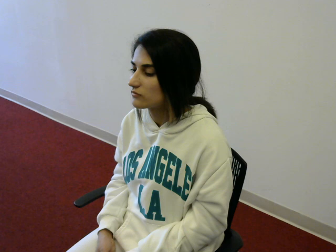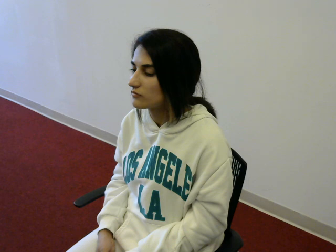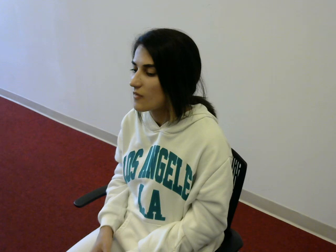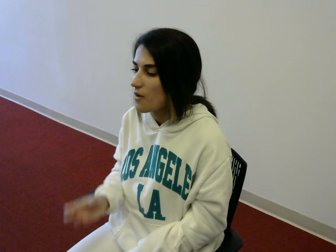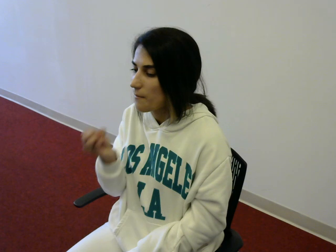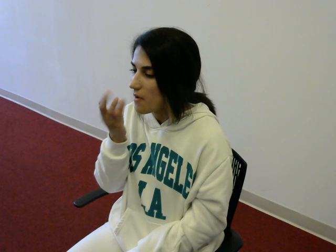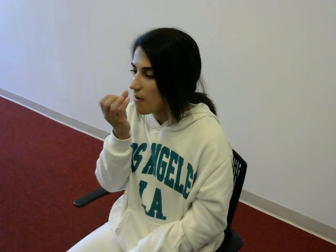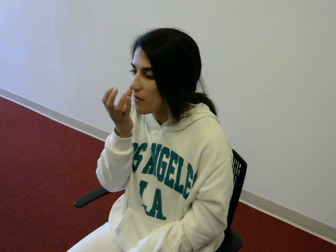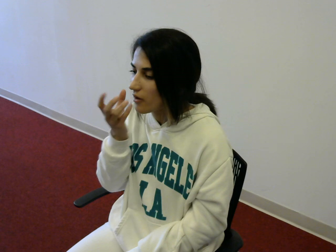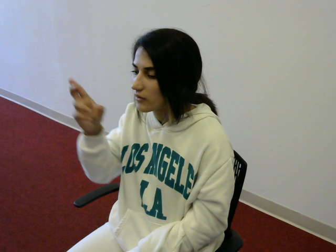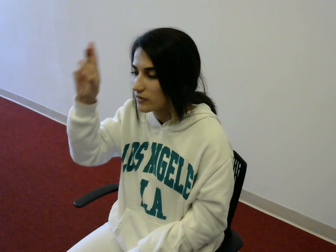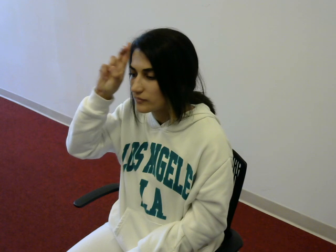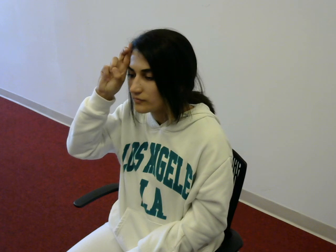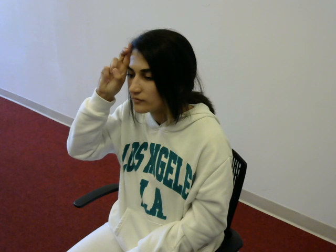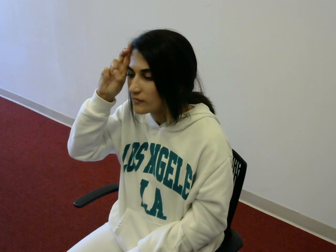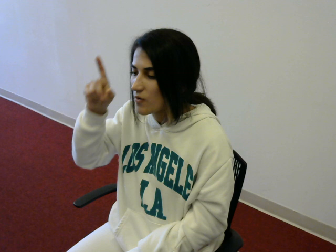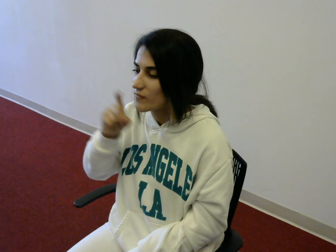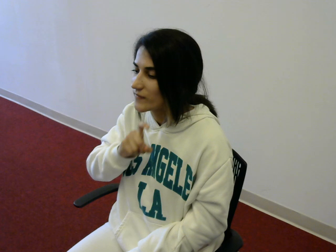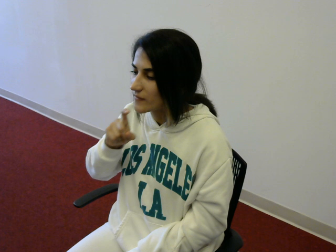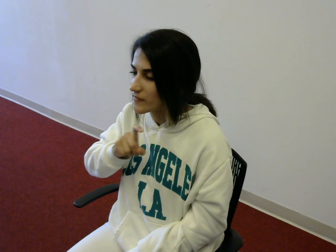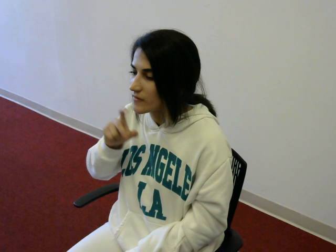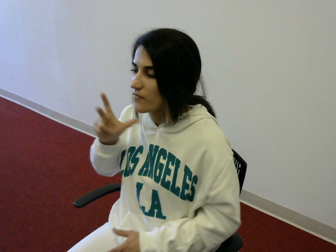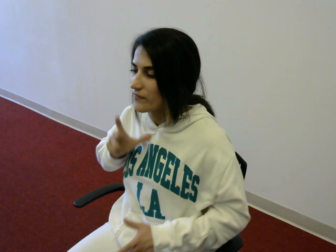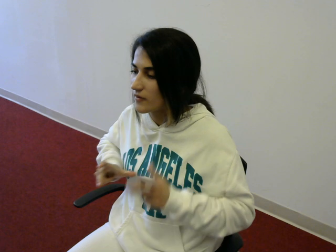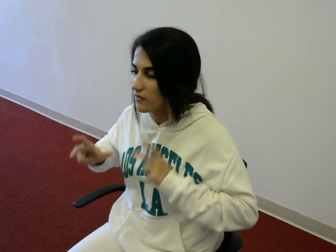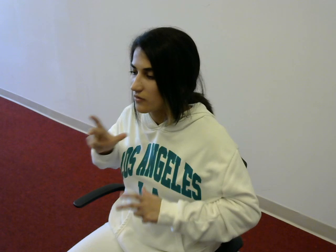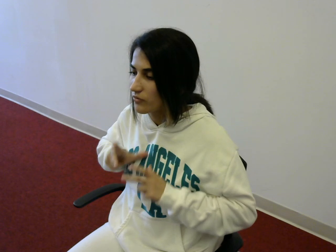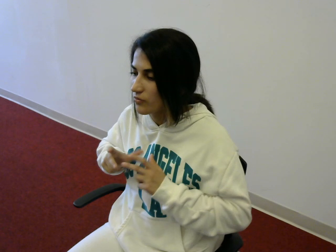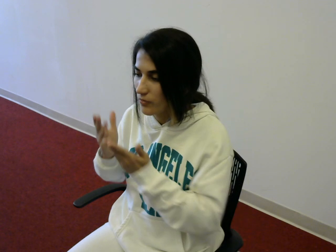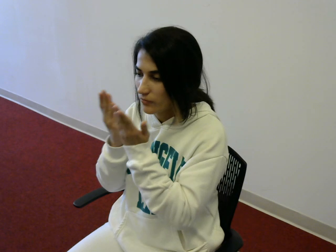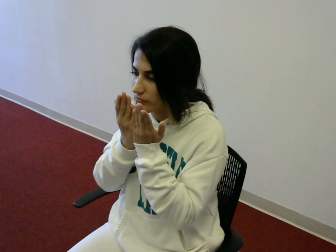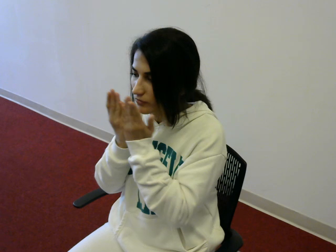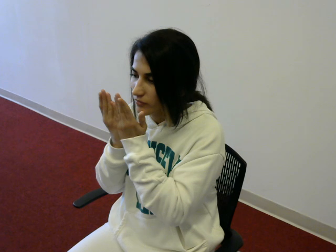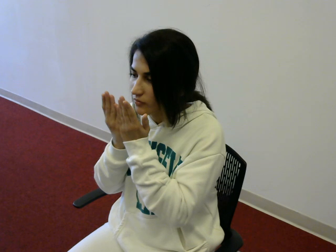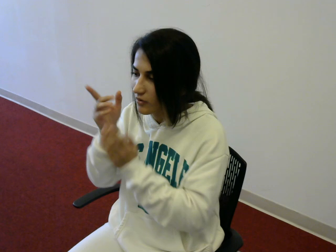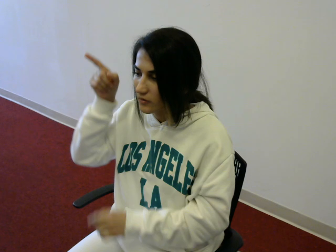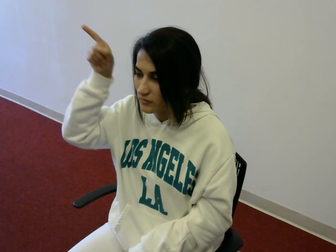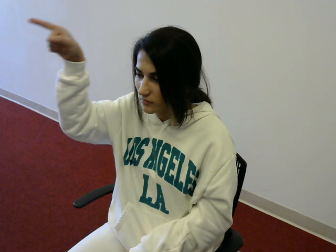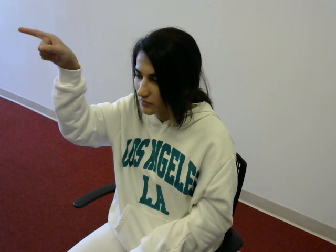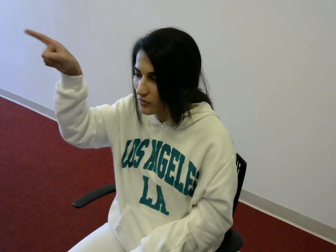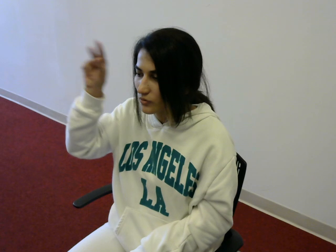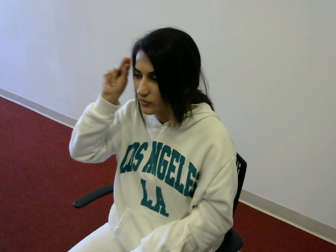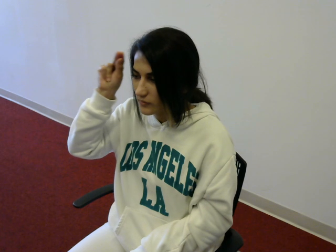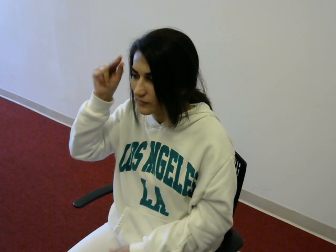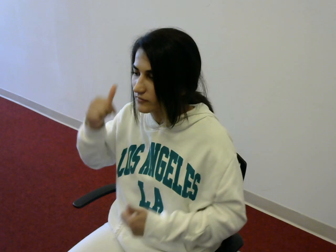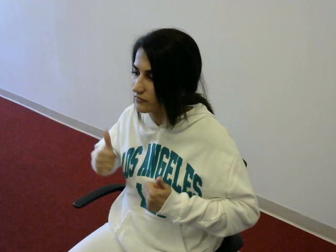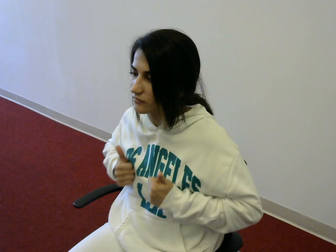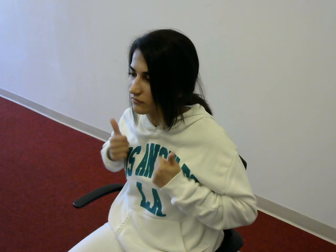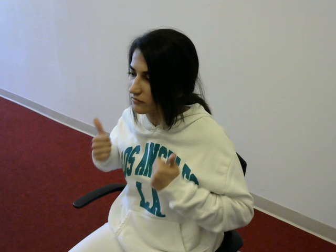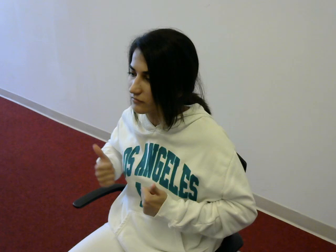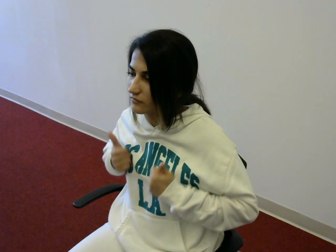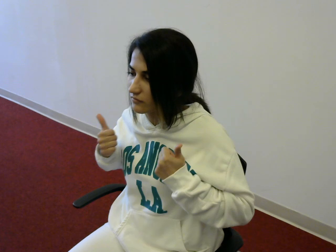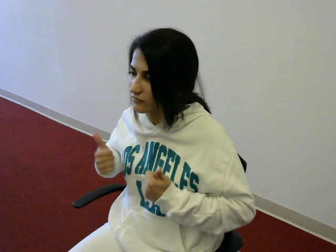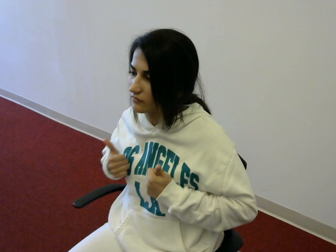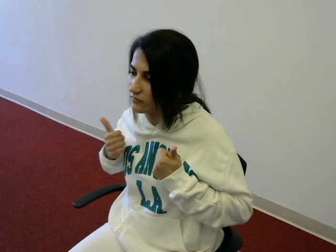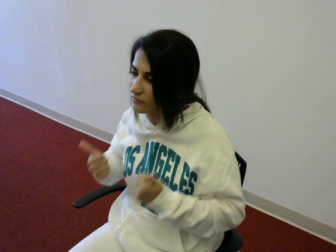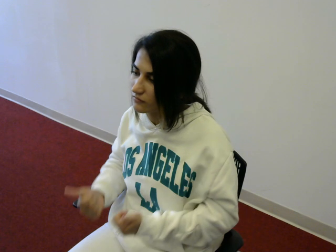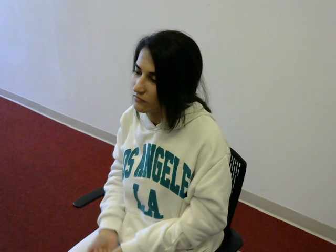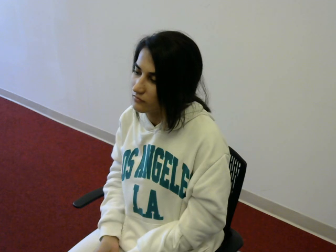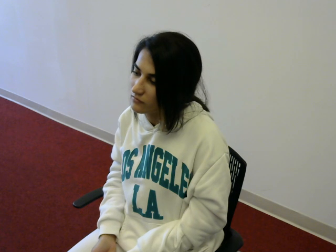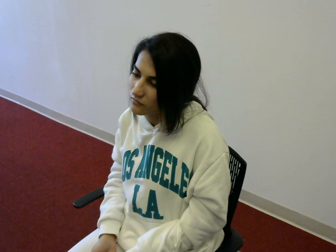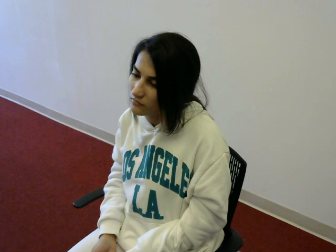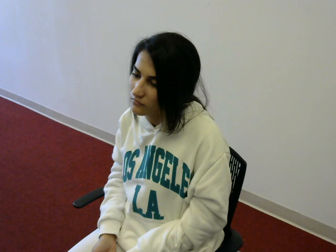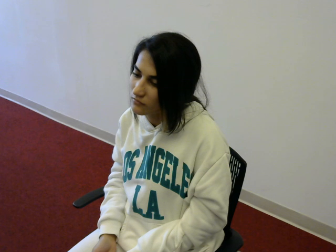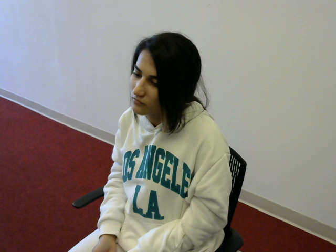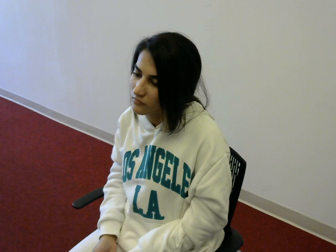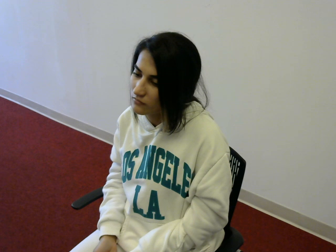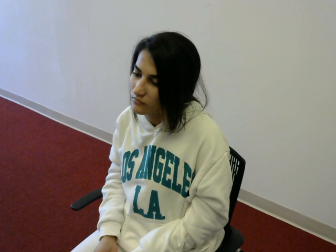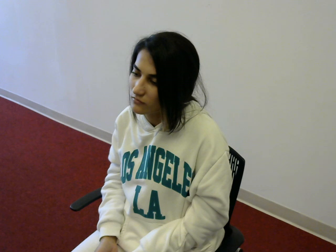Bakı Dövlət Universitetində oxuyan o tələbə çalışqandır